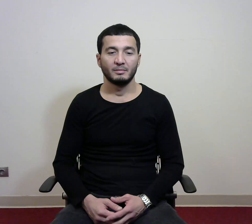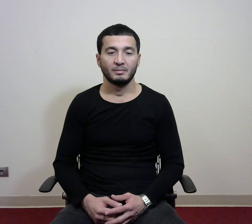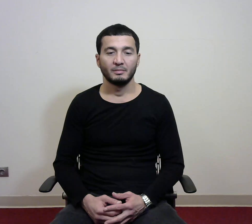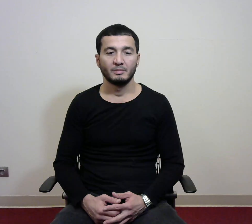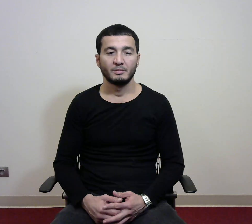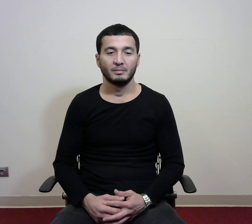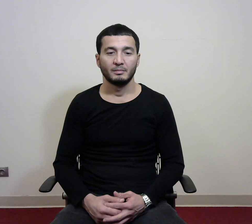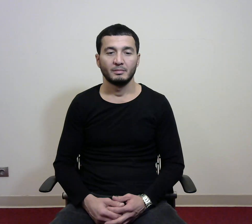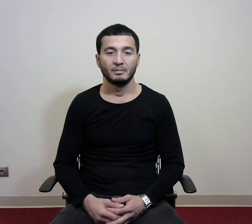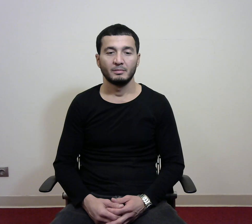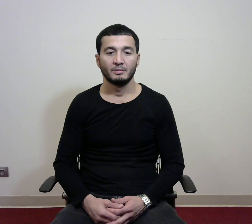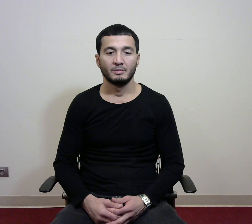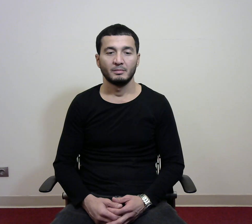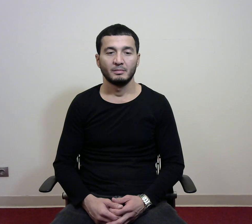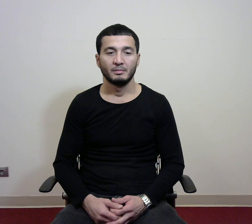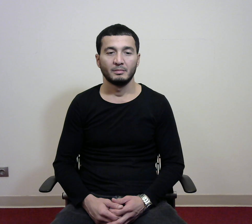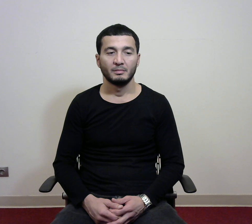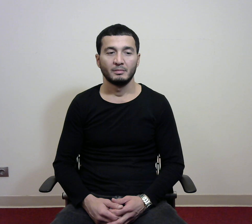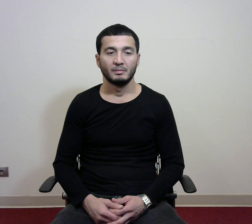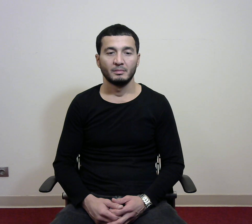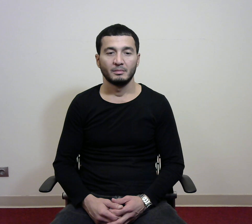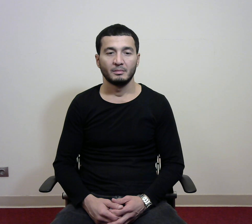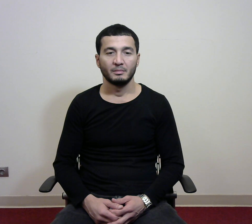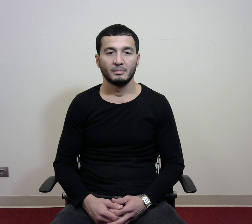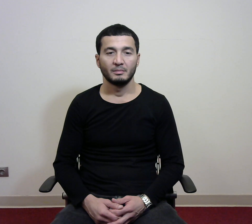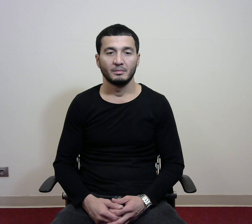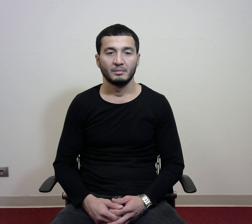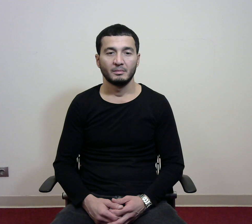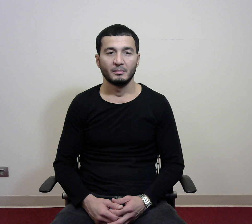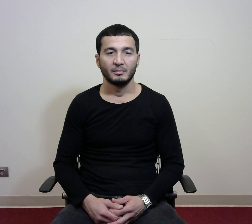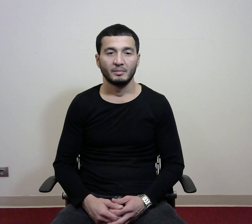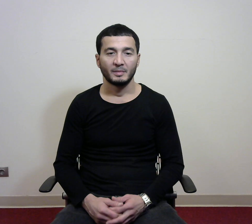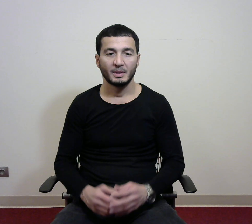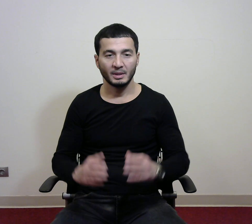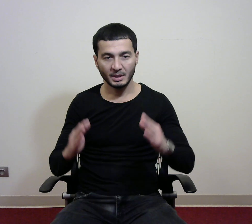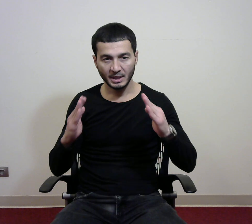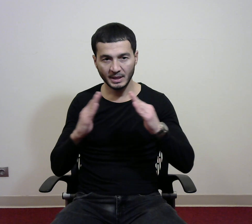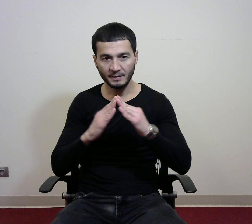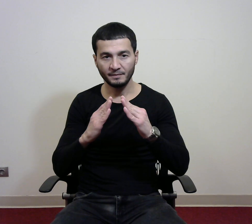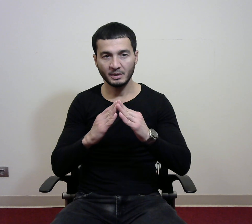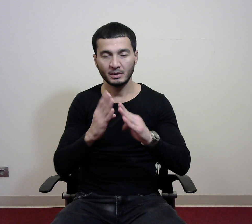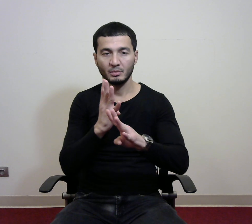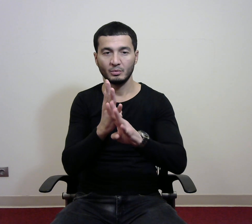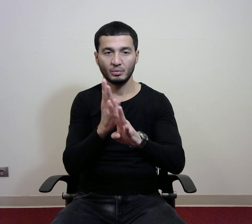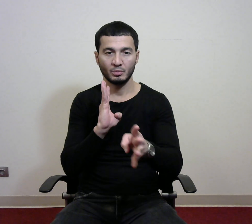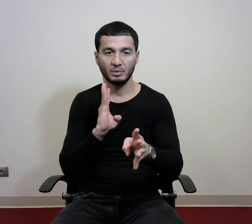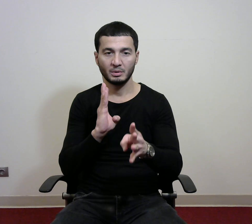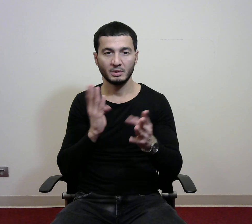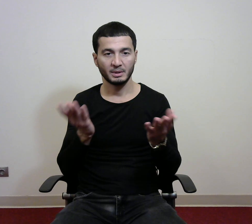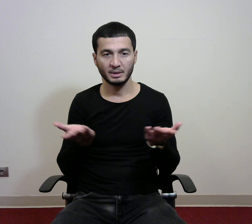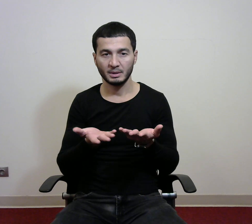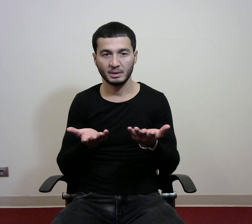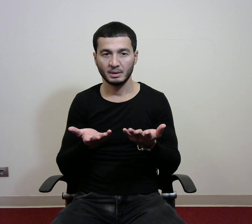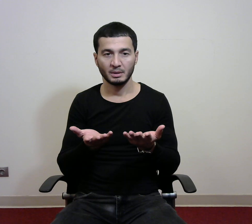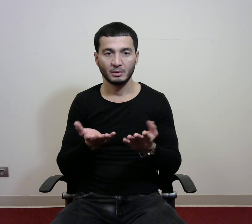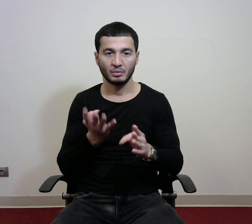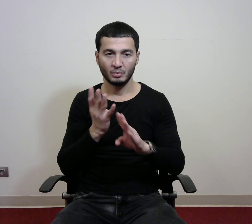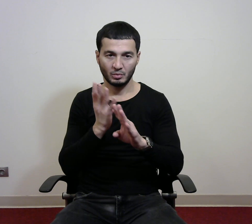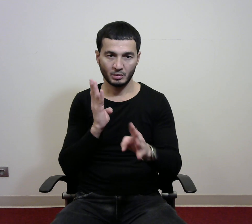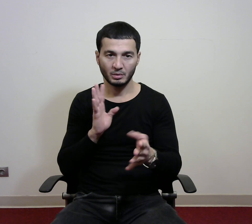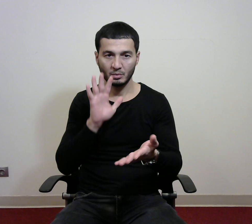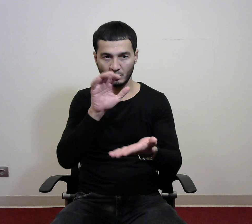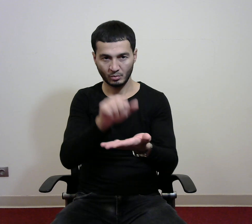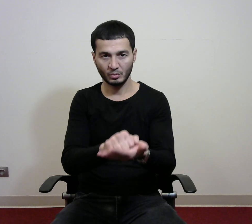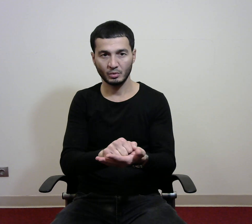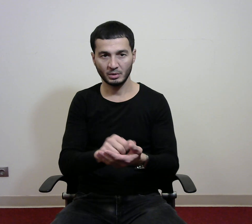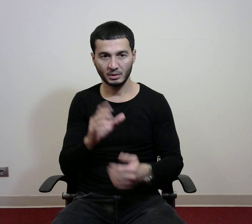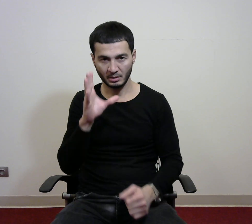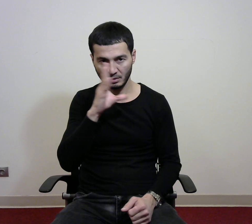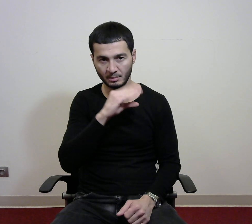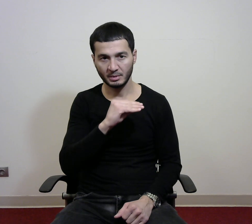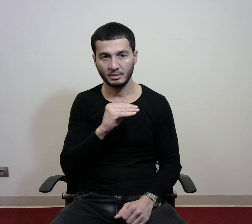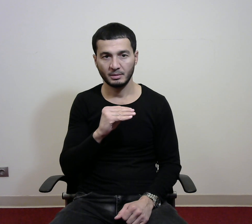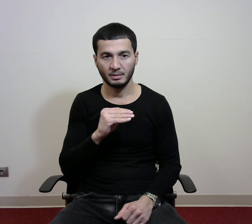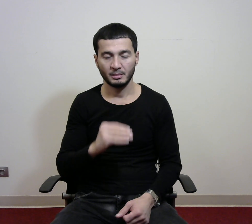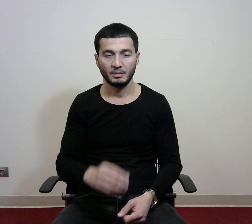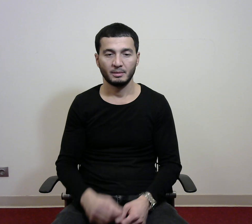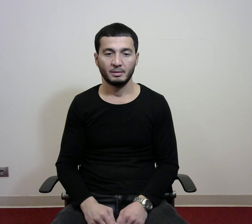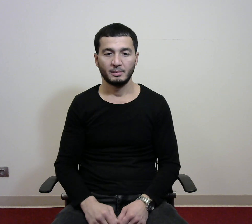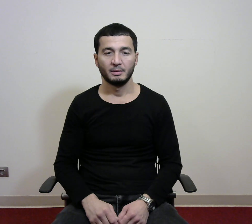Ev növbəsinə necə növbə tuta bilərəm?